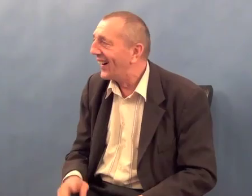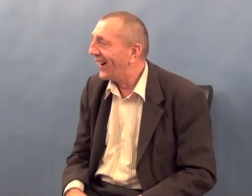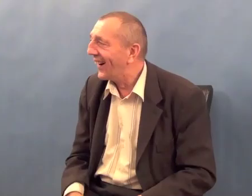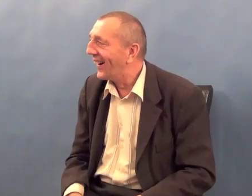Kto?